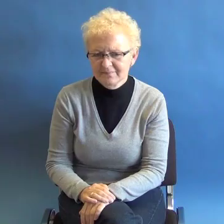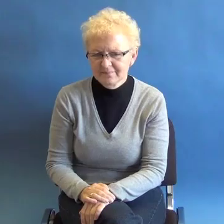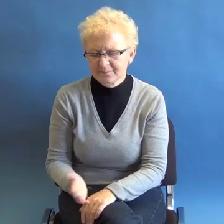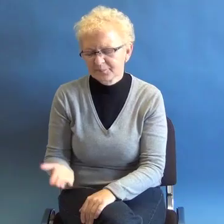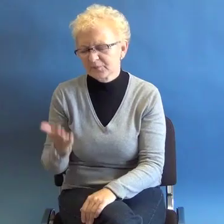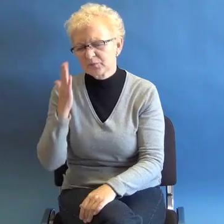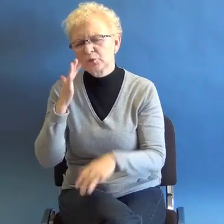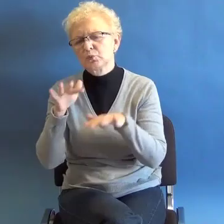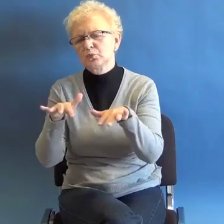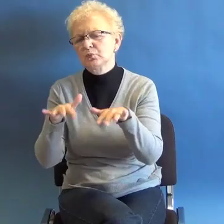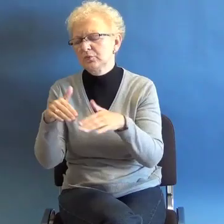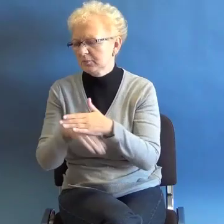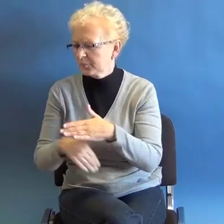Wiem, że wiele osób się topi.